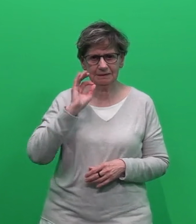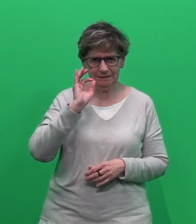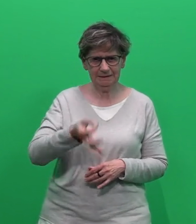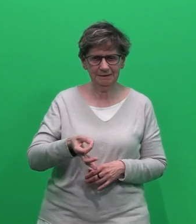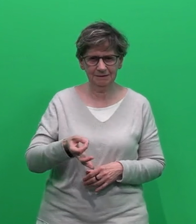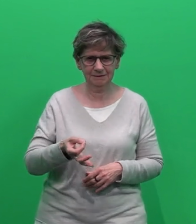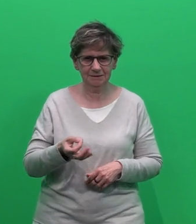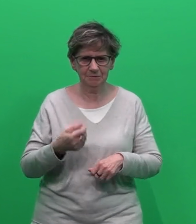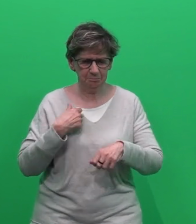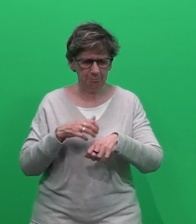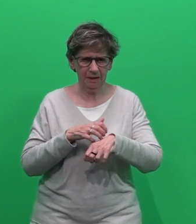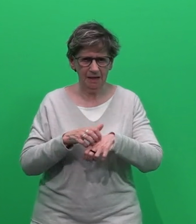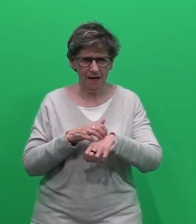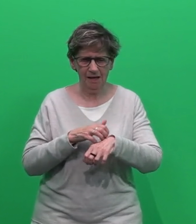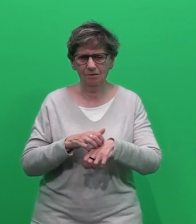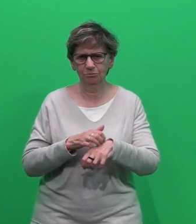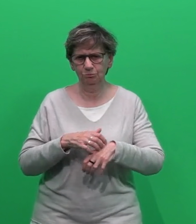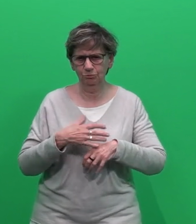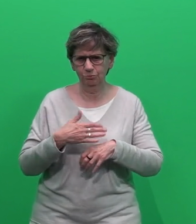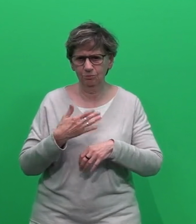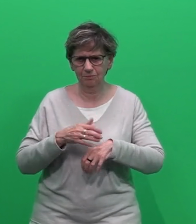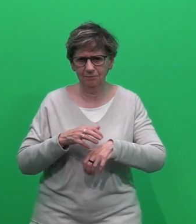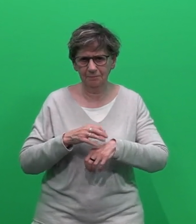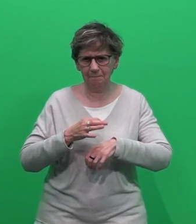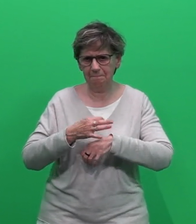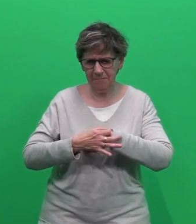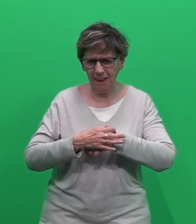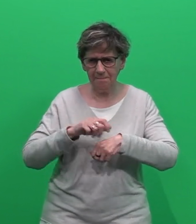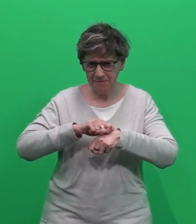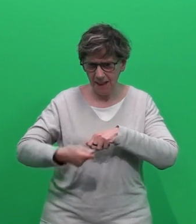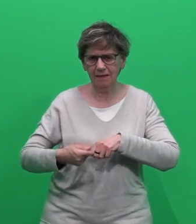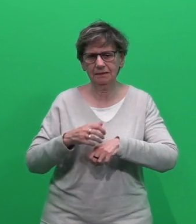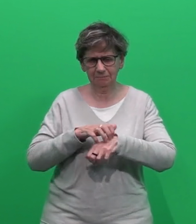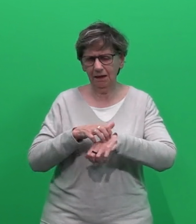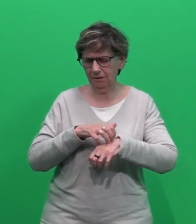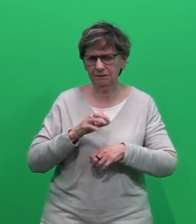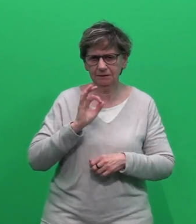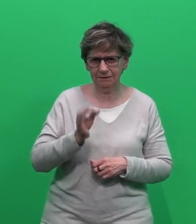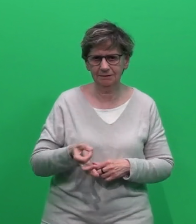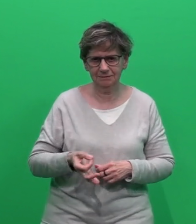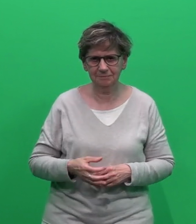Sí, em pica a la mà i tinc una taca a la pell que em pica, sí.